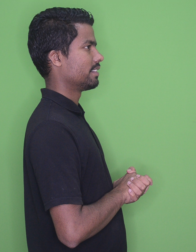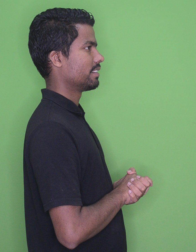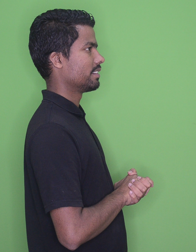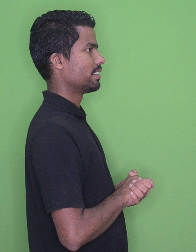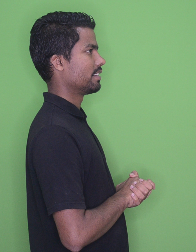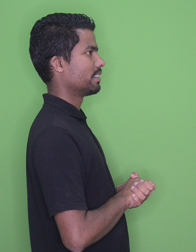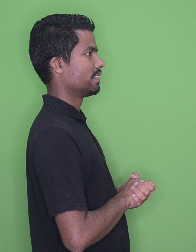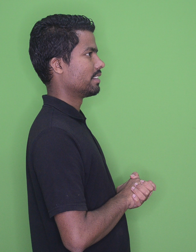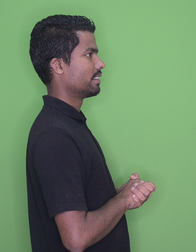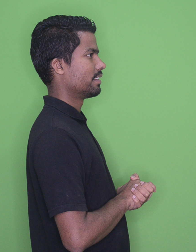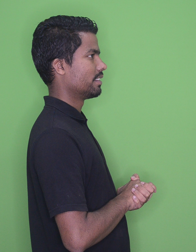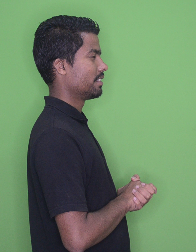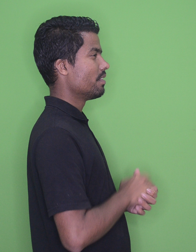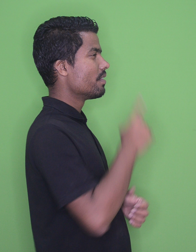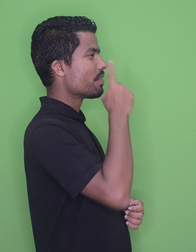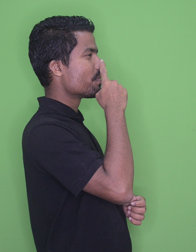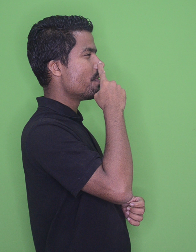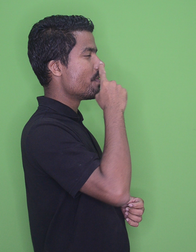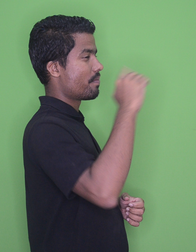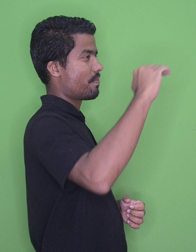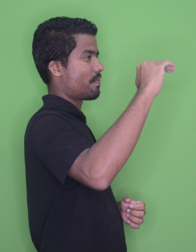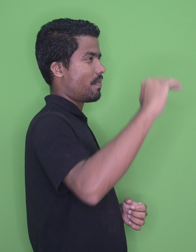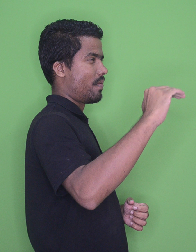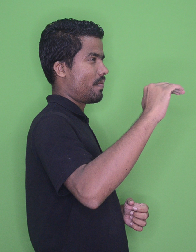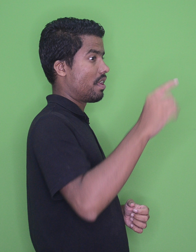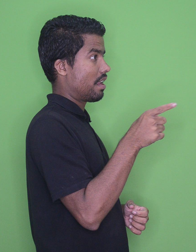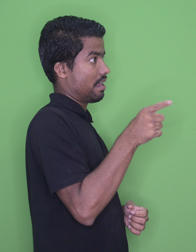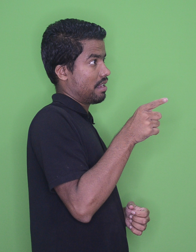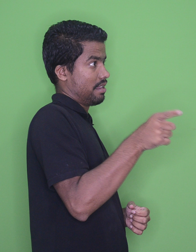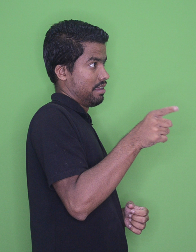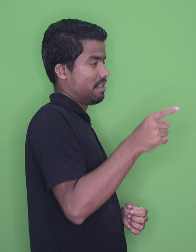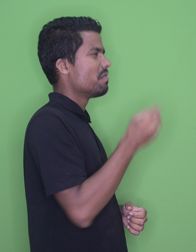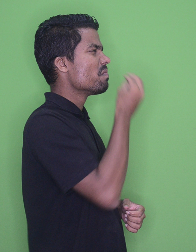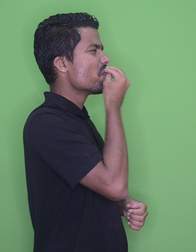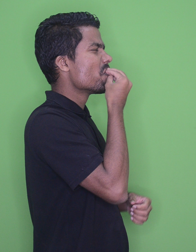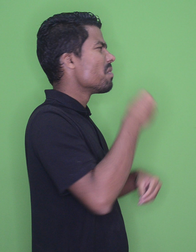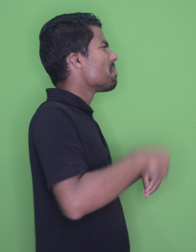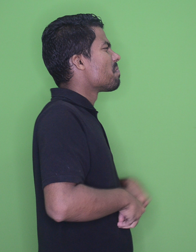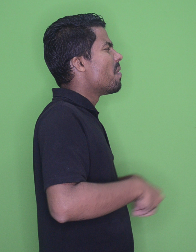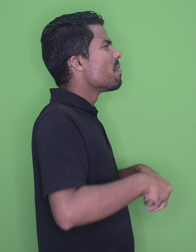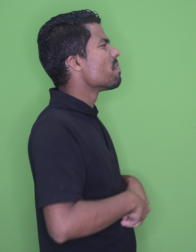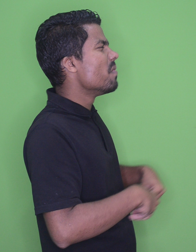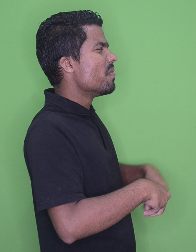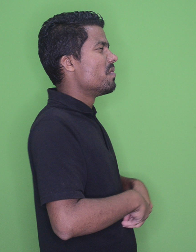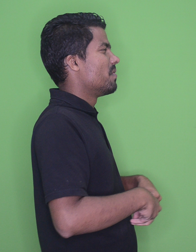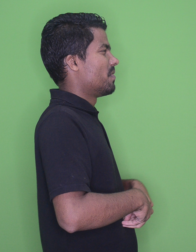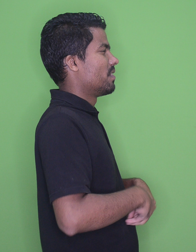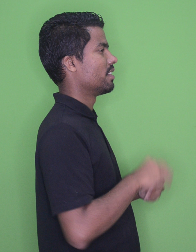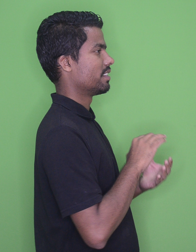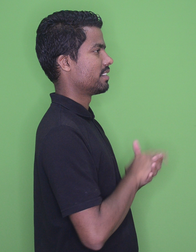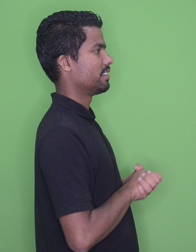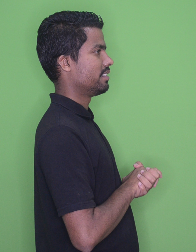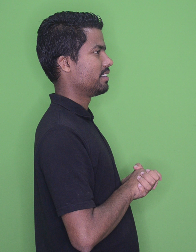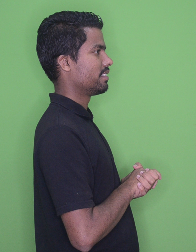girl is hungry